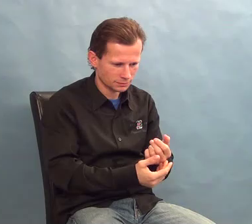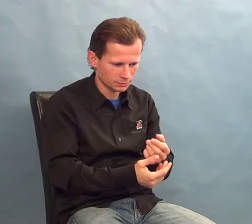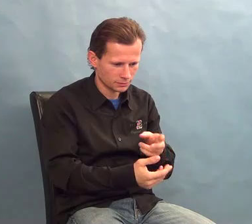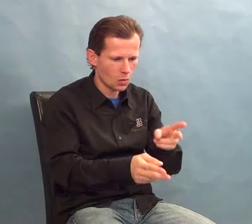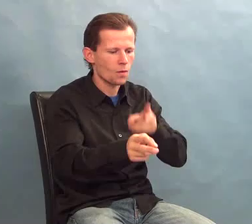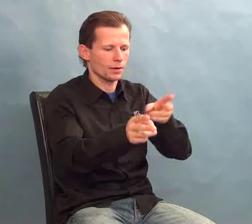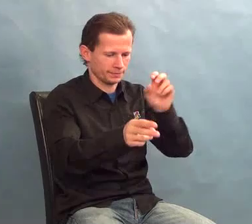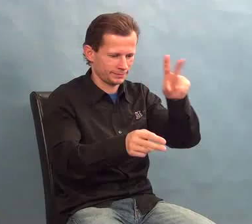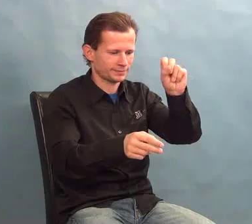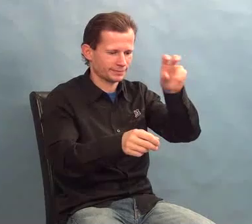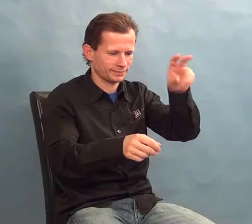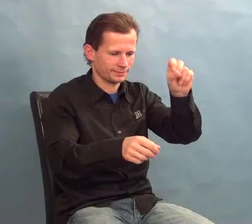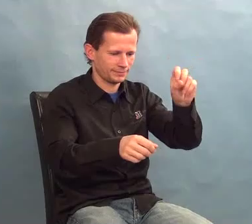A tak, pociąg.